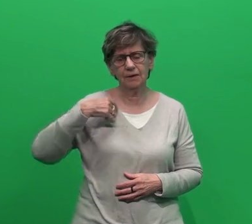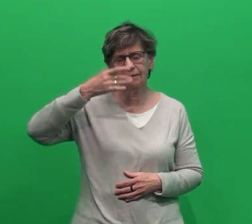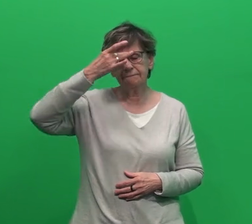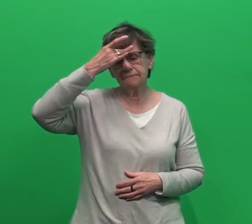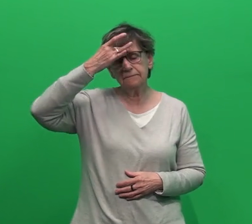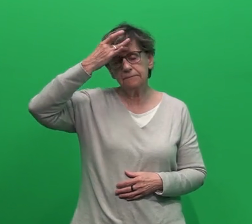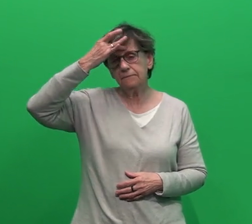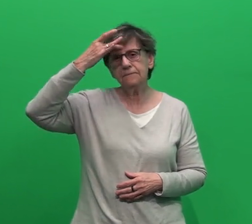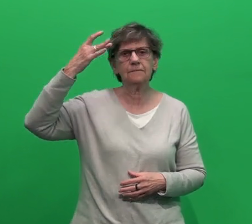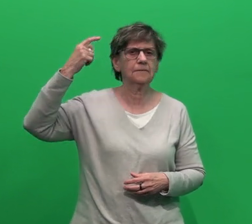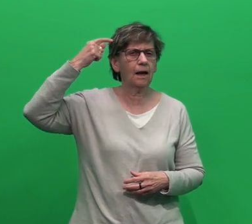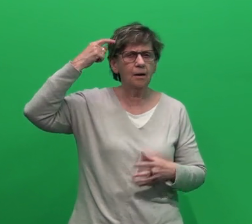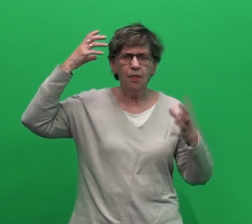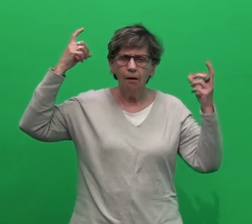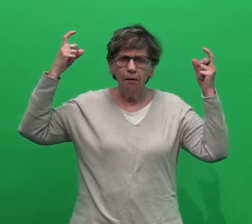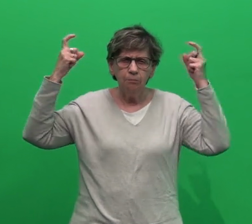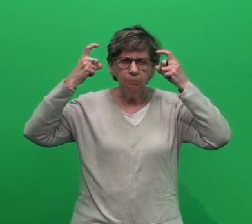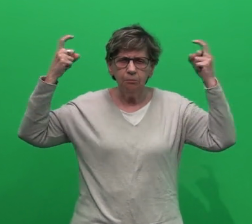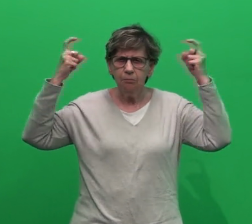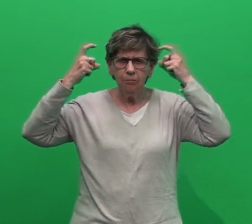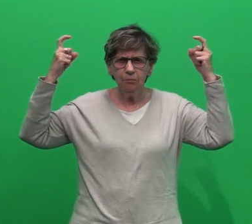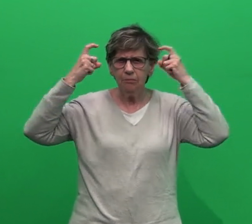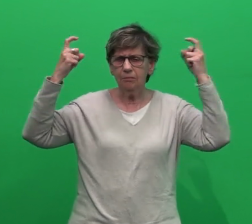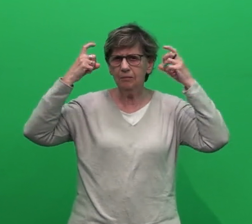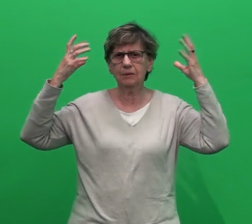Tinc mal de cap, sento pressió que em colpeja.